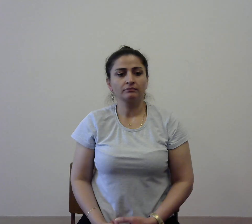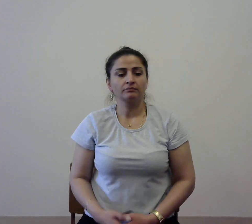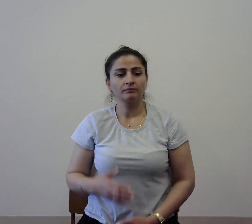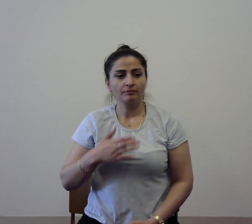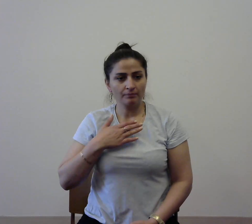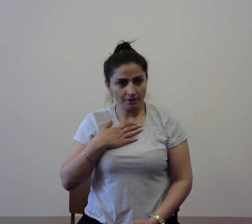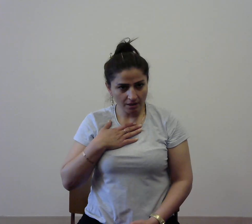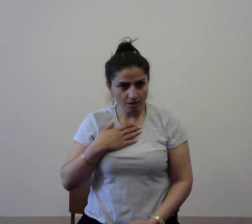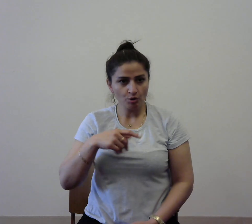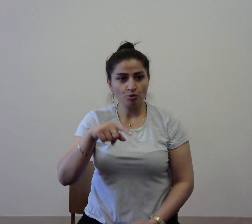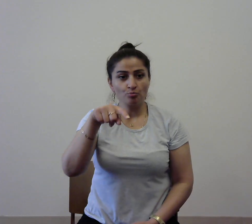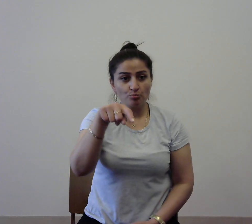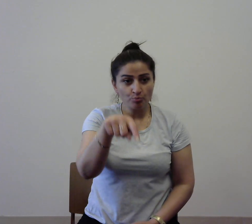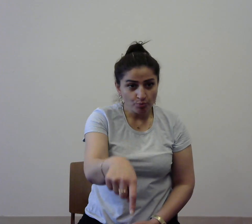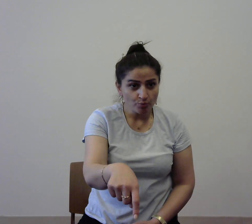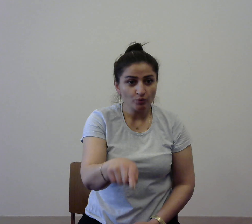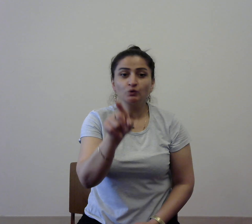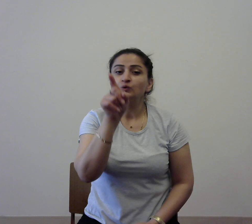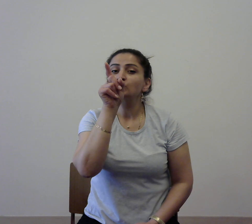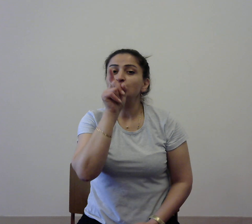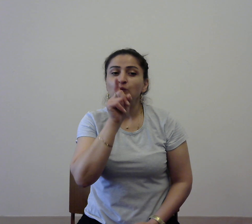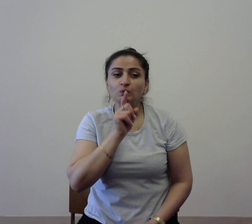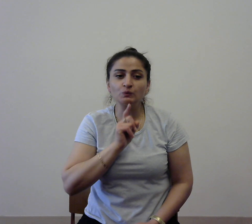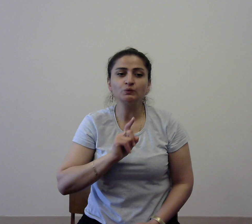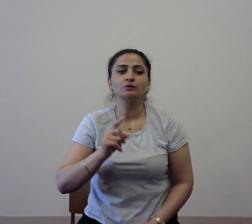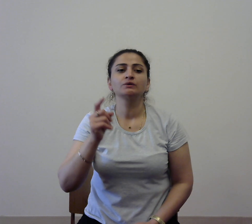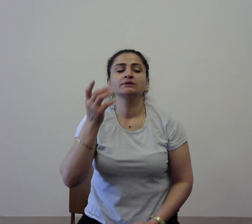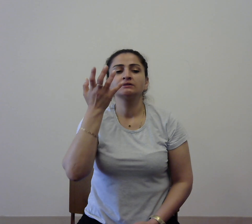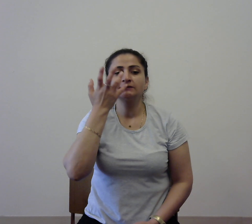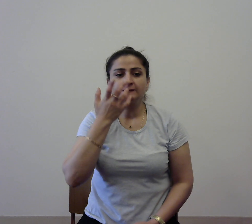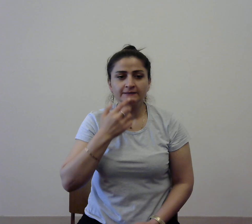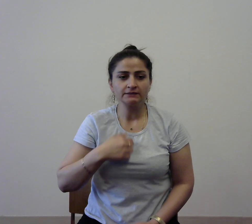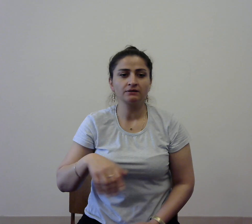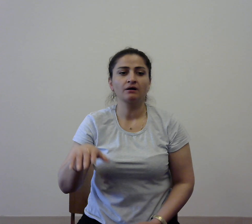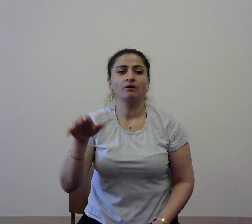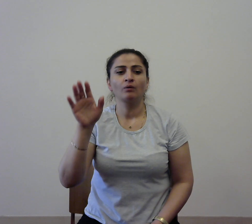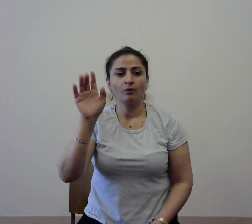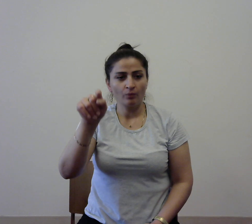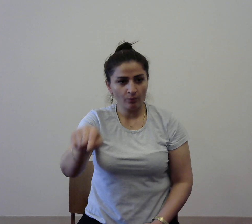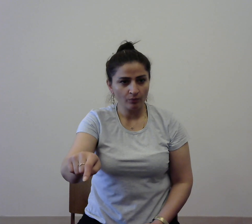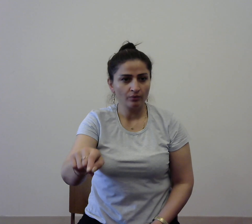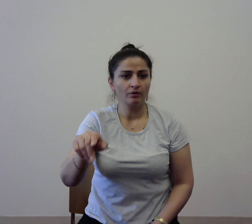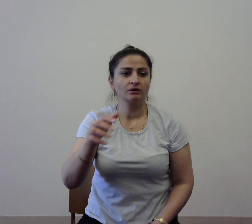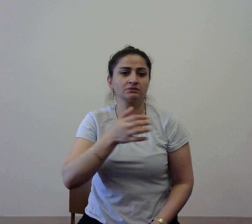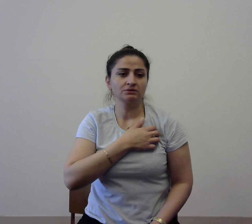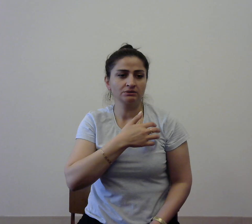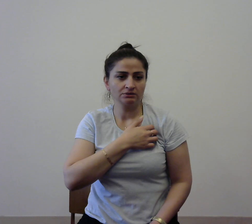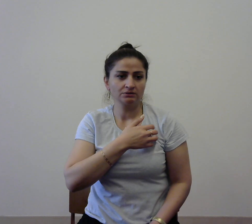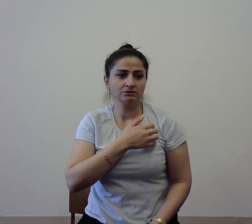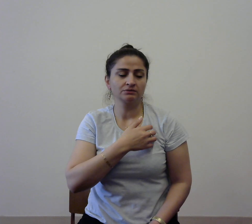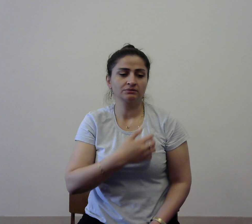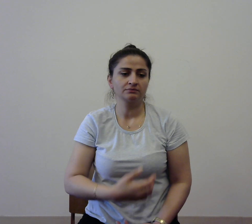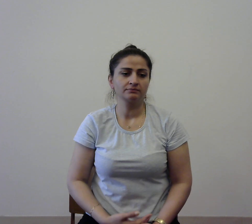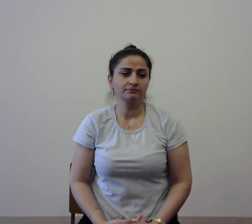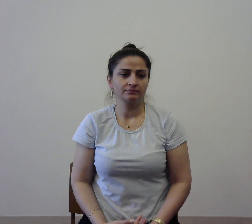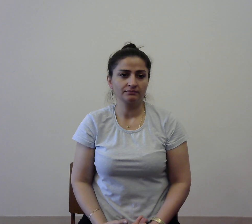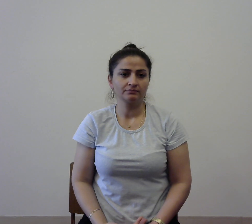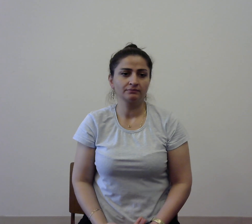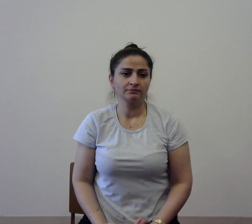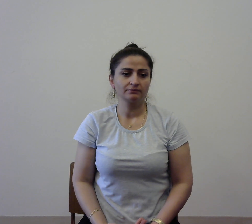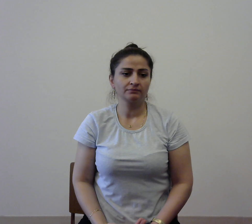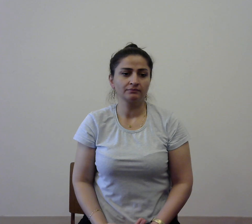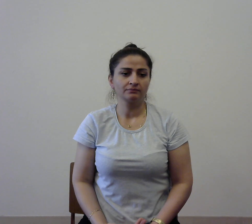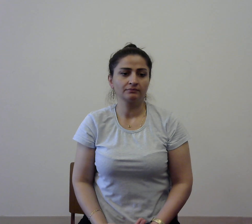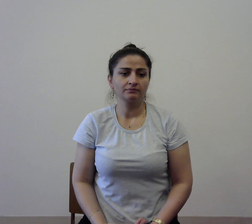Mən bunun göy rəngdə olanını istəyirəm